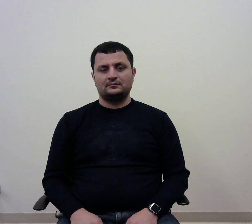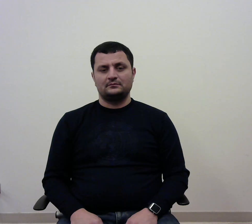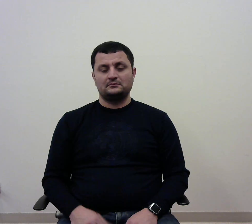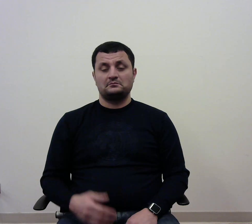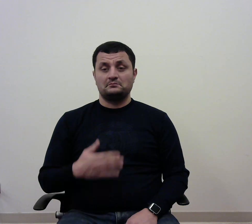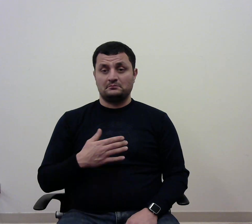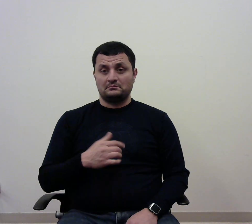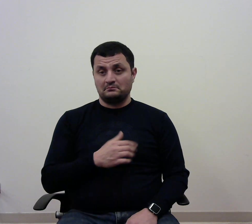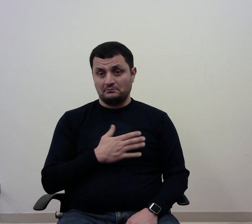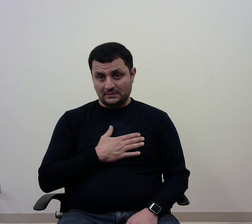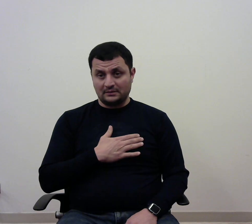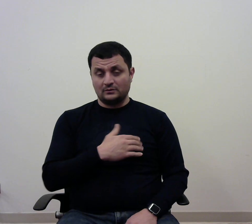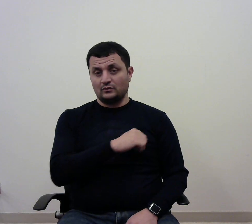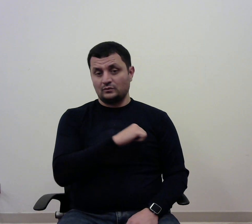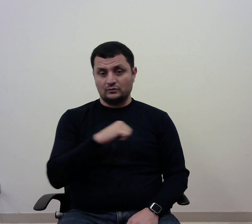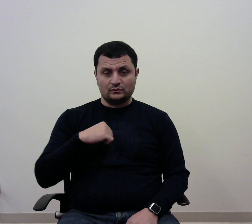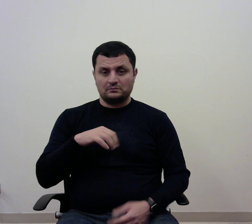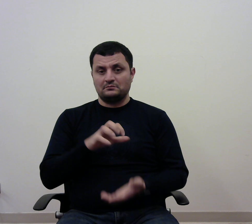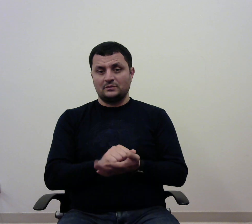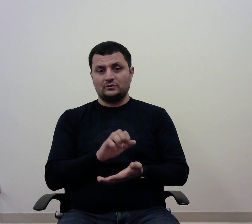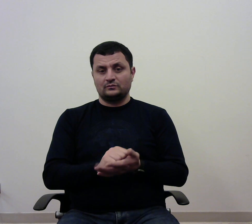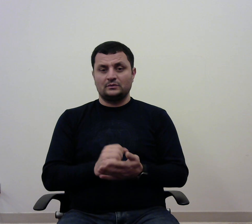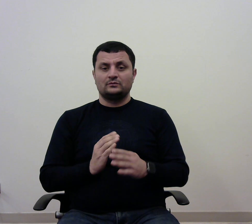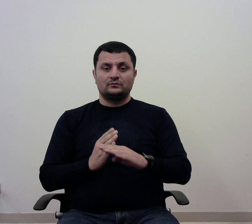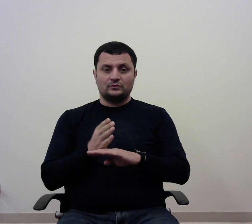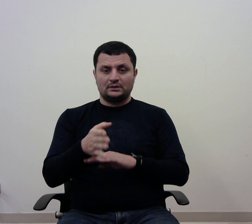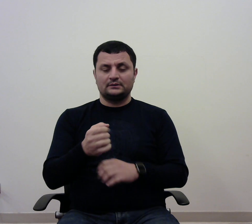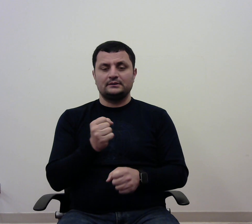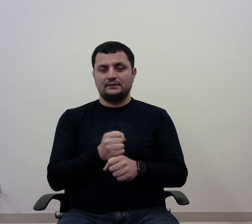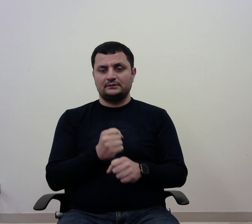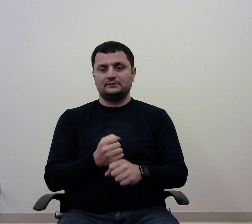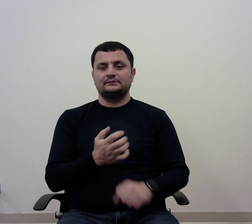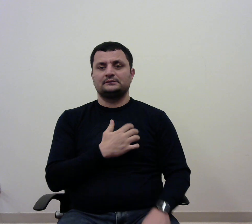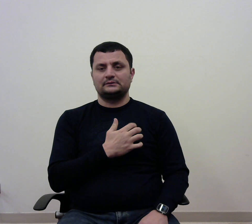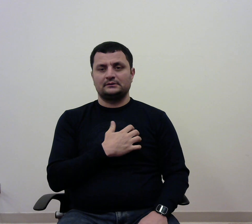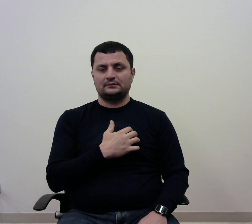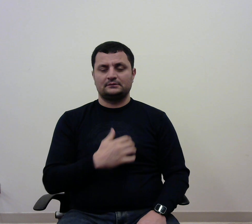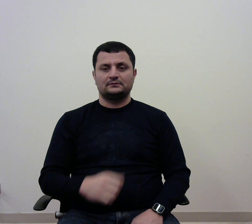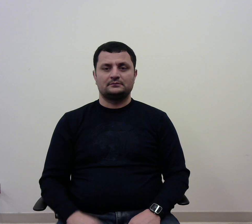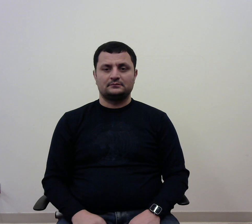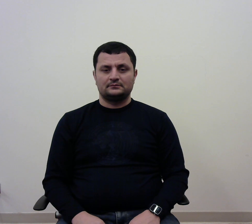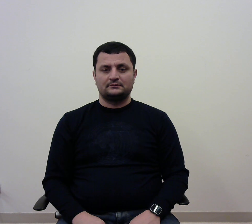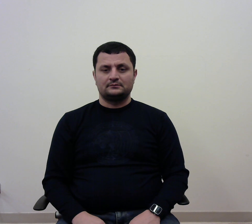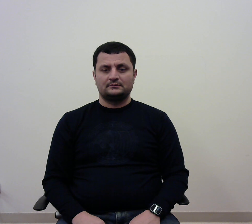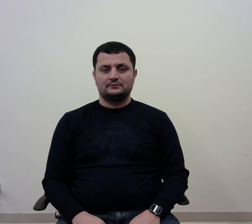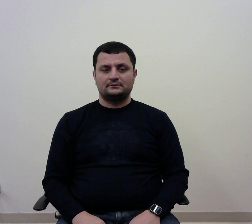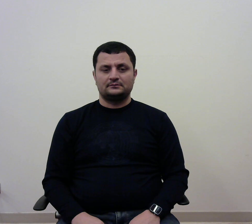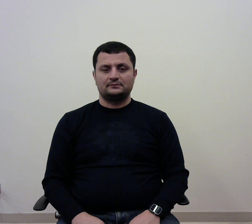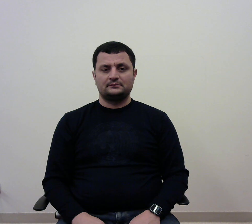Mən özünüməşğulluğa müraciət etmək istəyirəm